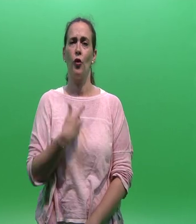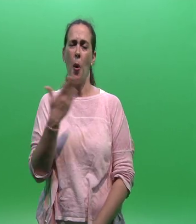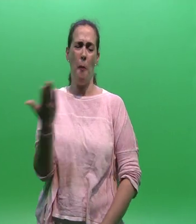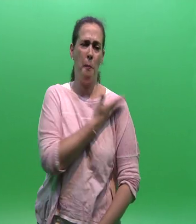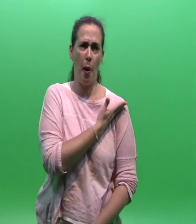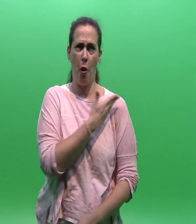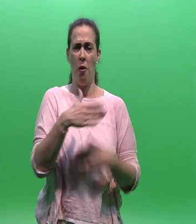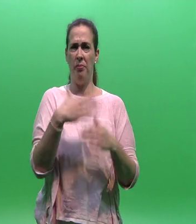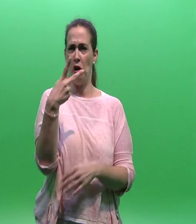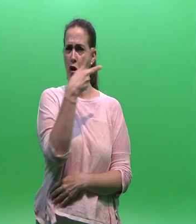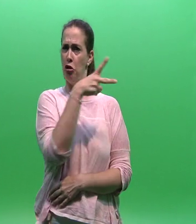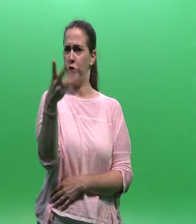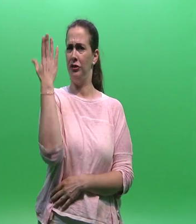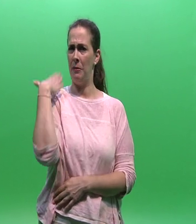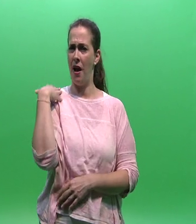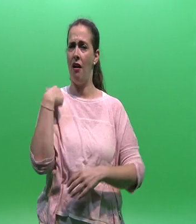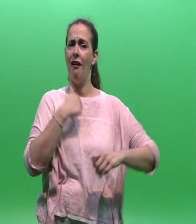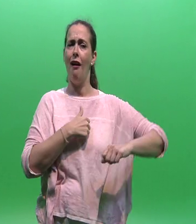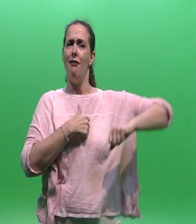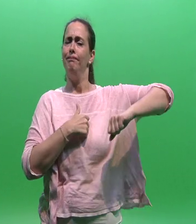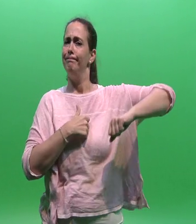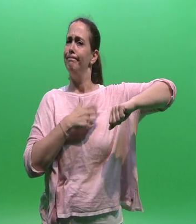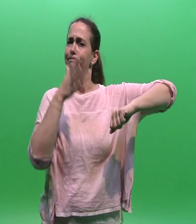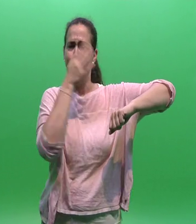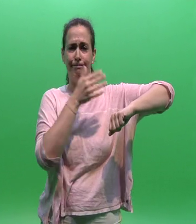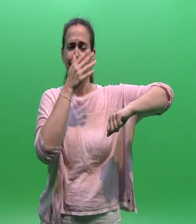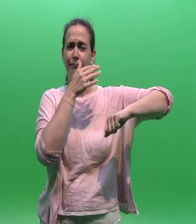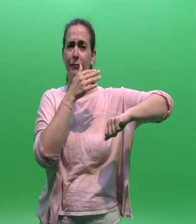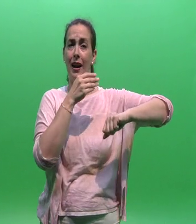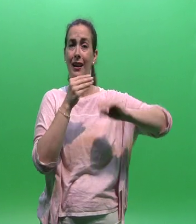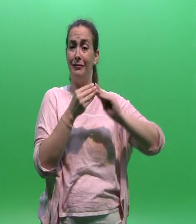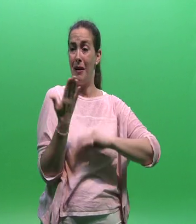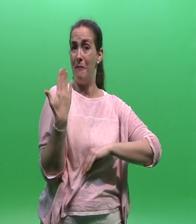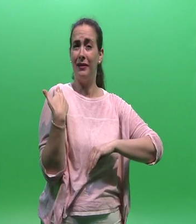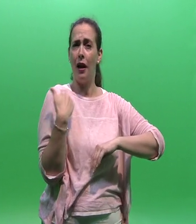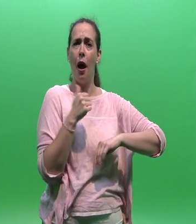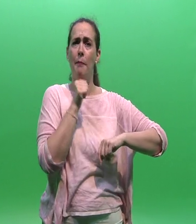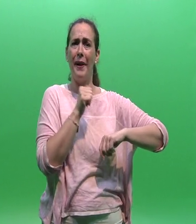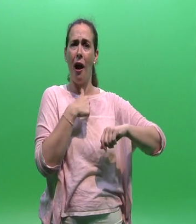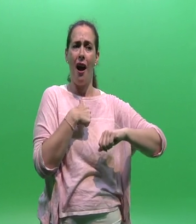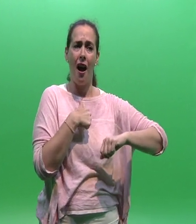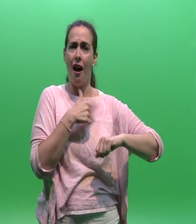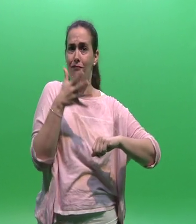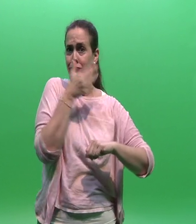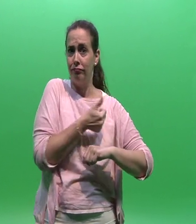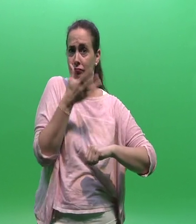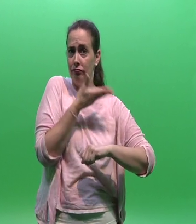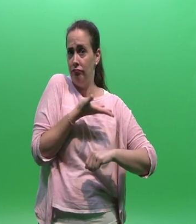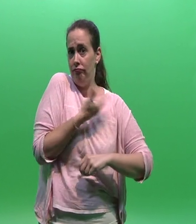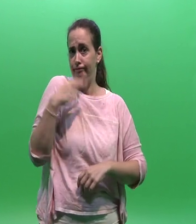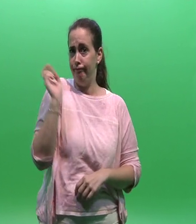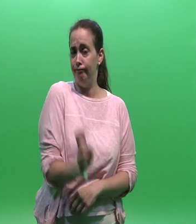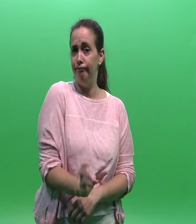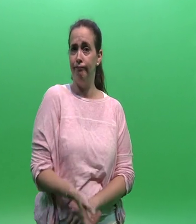Em vaig donar un cop a l'espatlla fa dues setmanes. No podia aixecar-lo més de noranta graus, però la setmana passada vaig empitjorar i encara el puc aixecar menys.